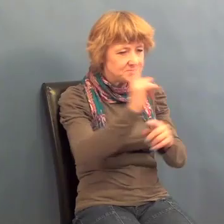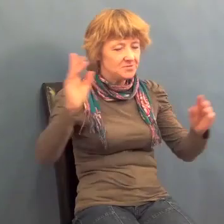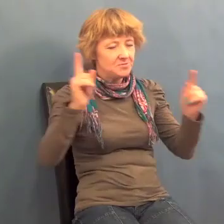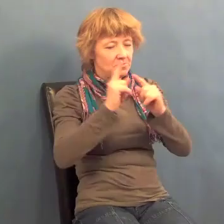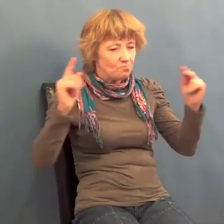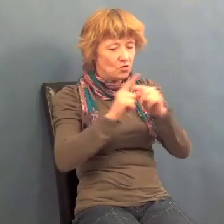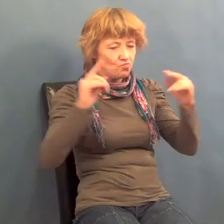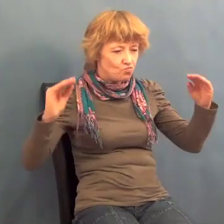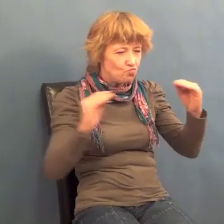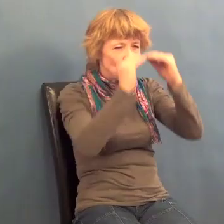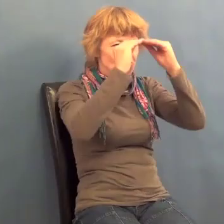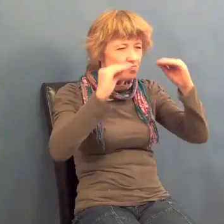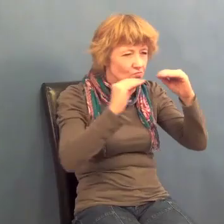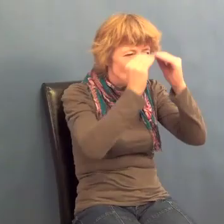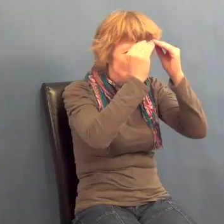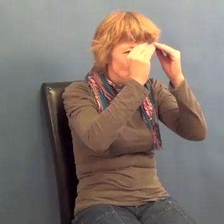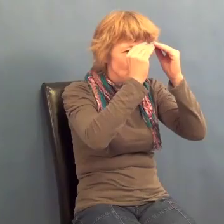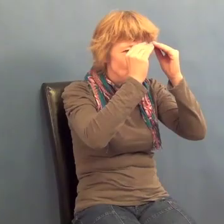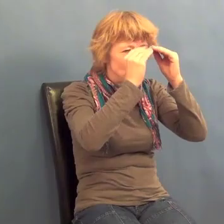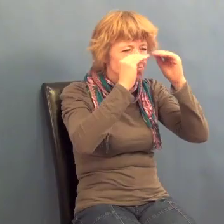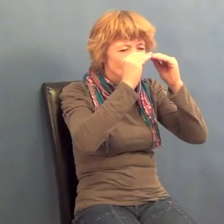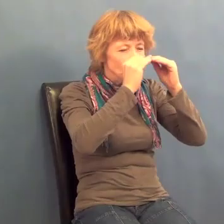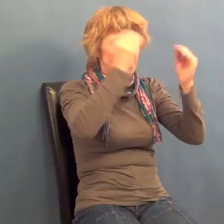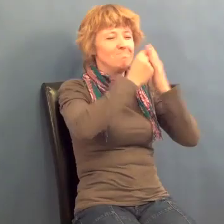Kot i ryba się spotykają, dotykają się pyskami.